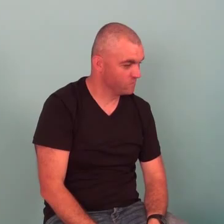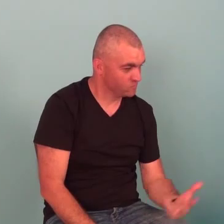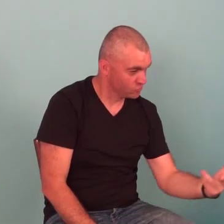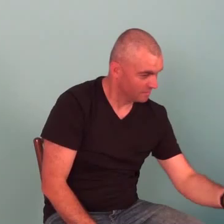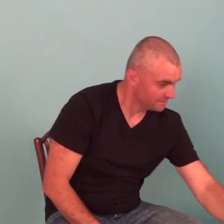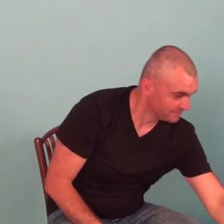Trzy.